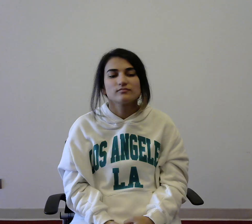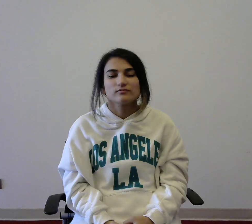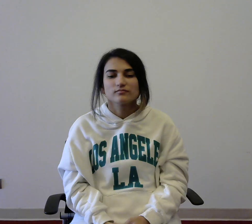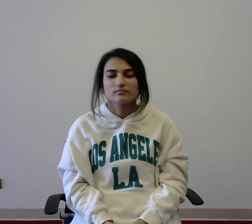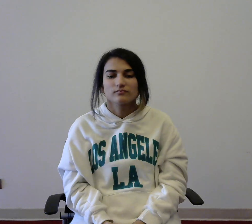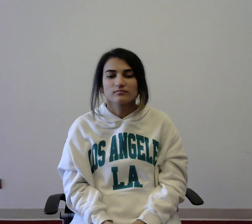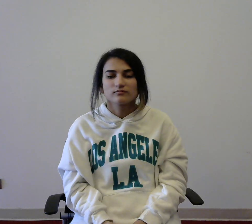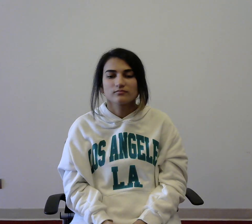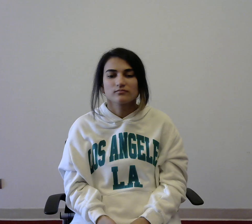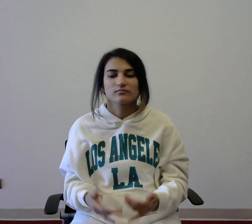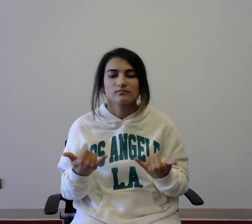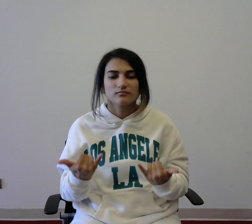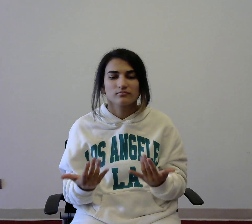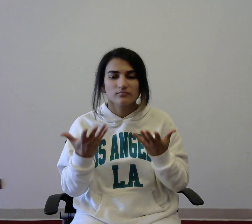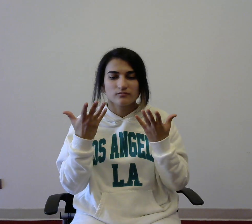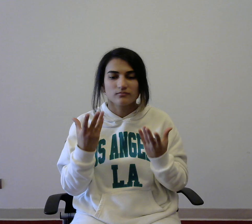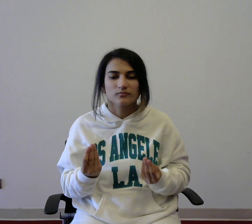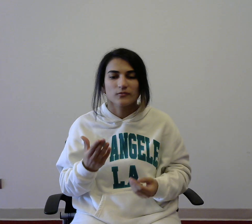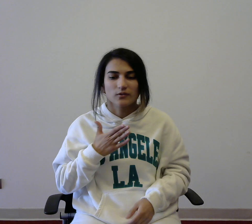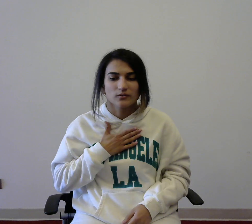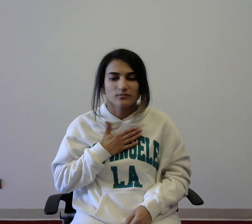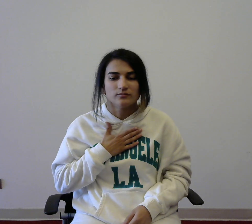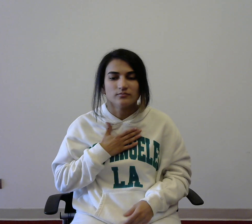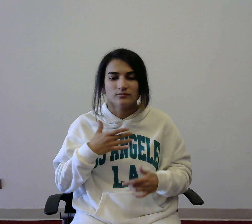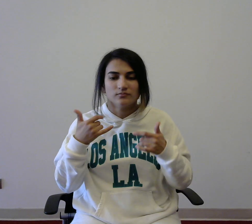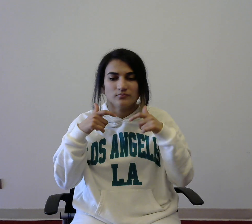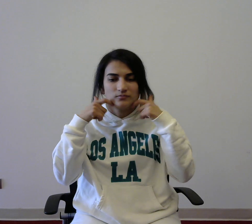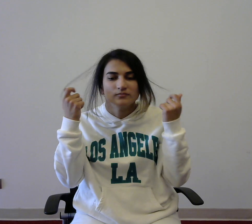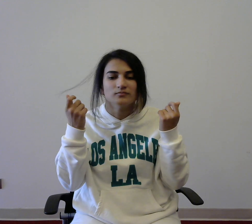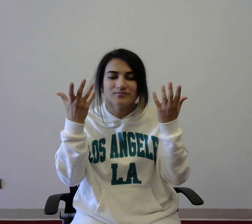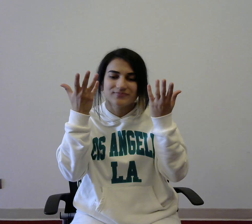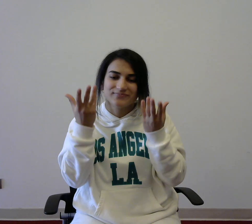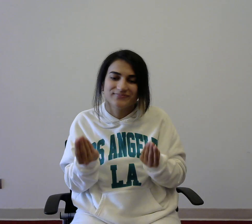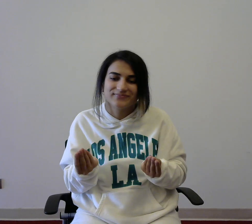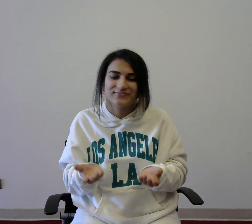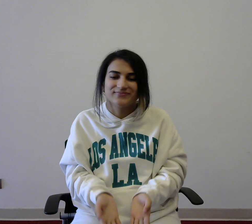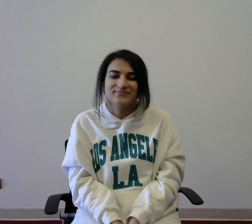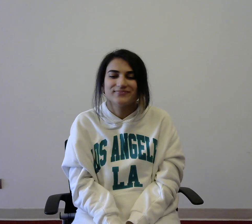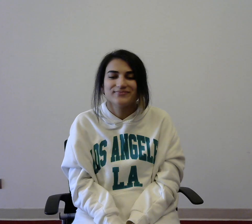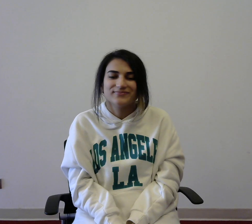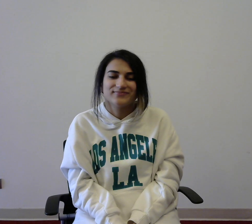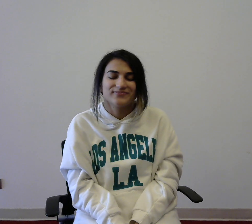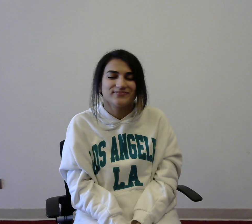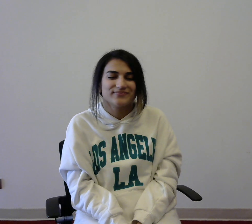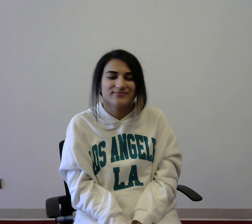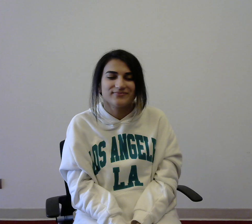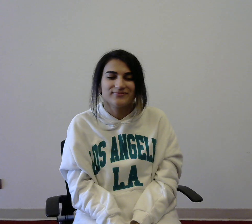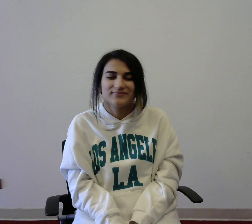Bu gün mənim ad günümdür